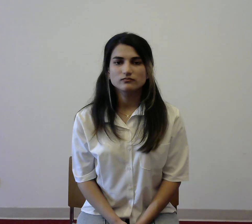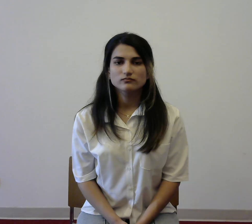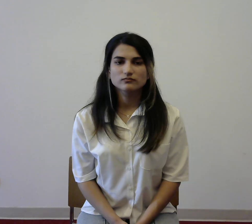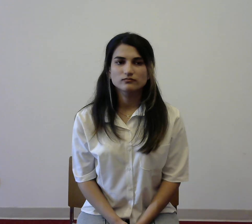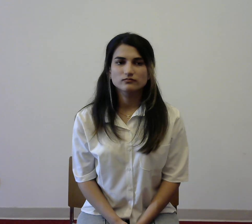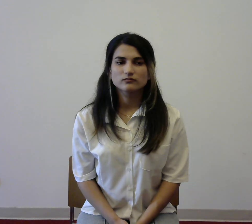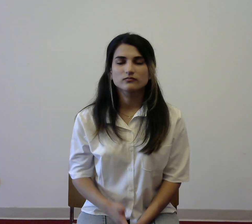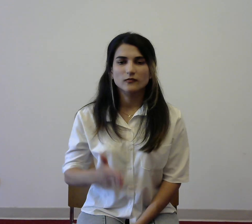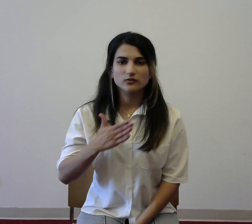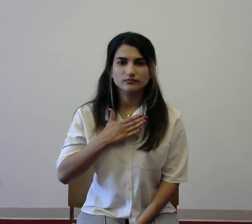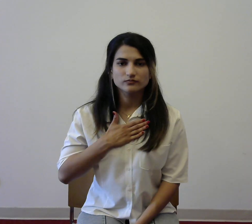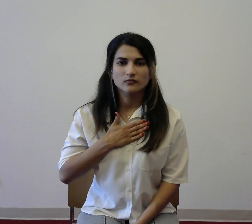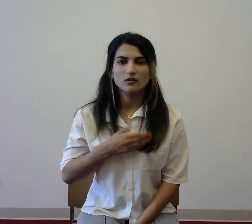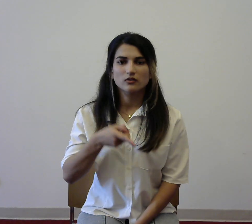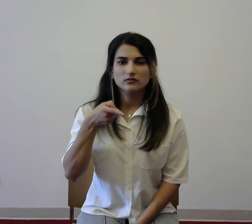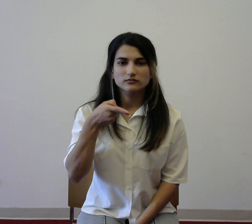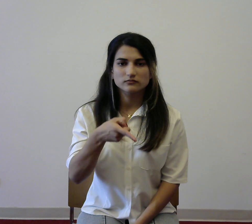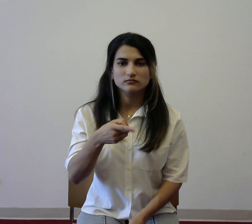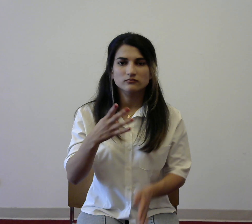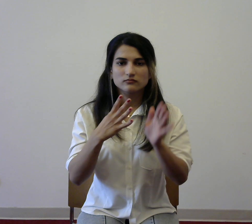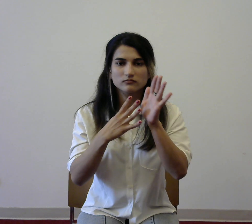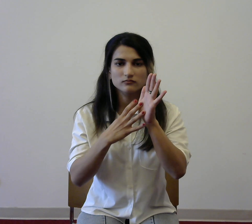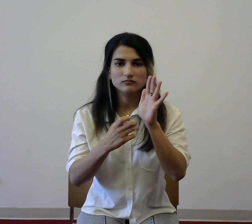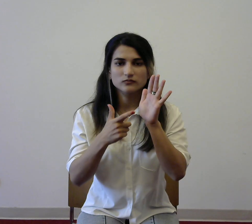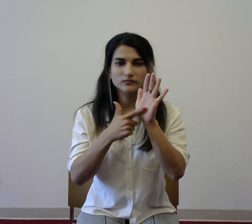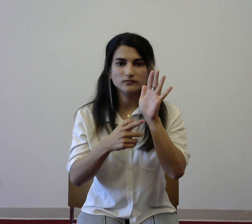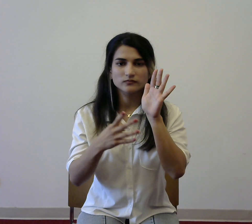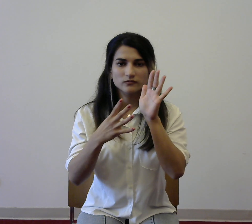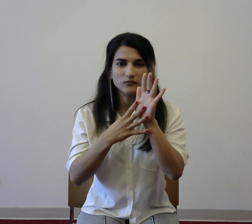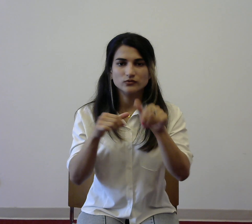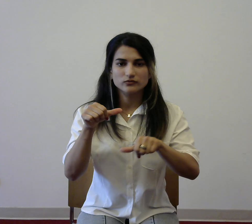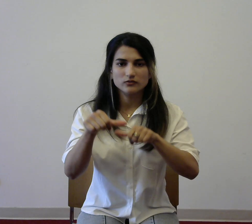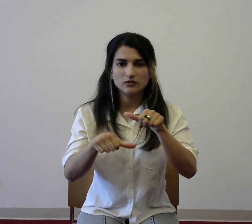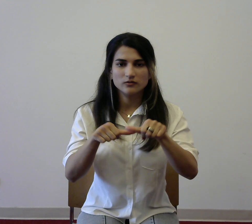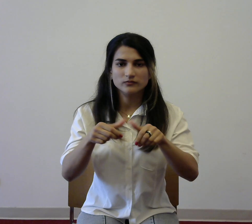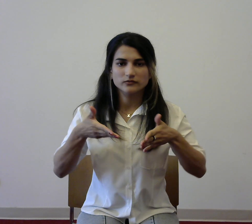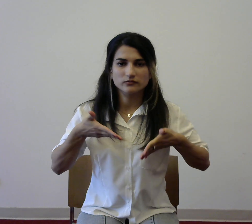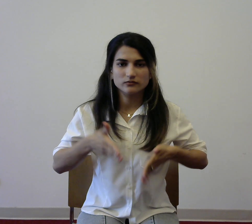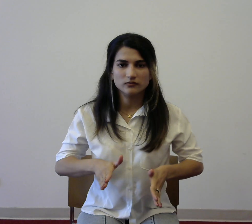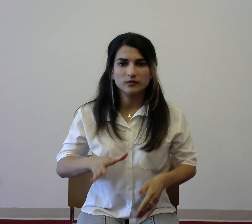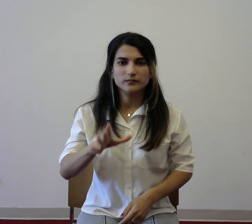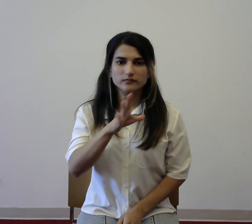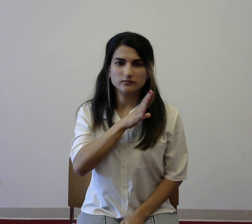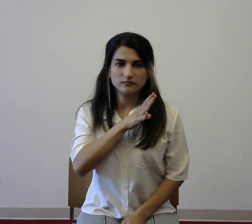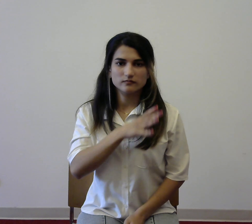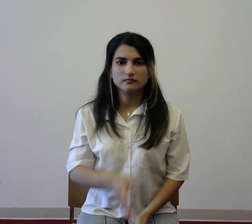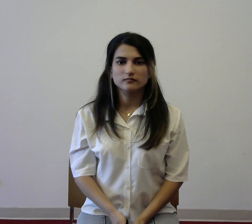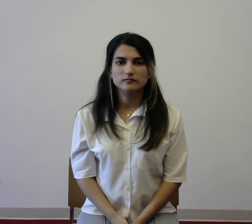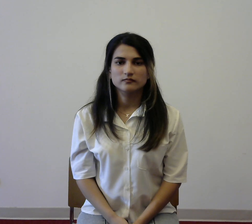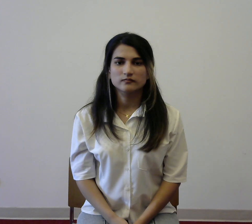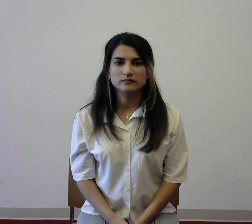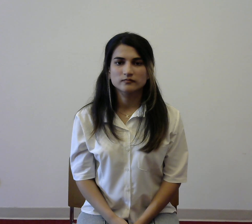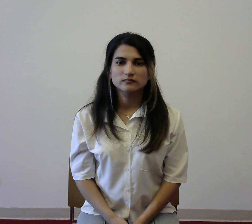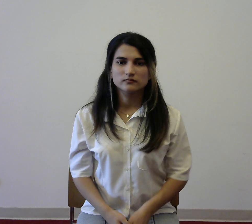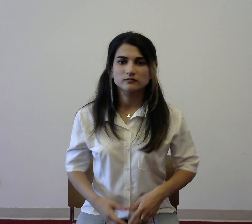Mən 1979-cu ildə anadan olmuşam